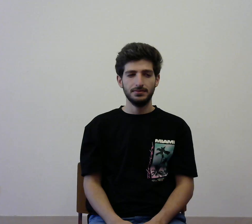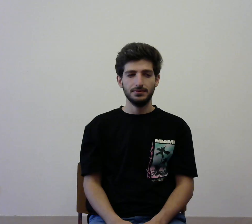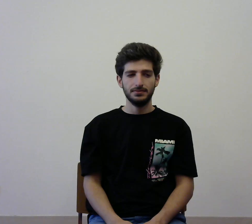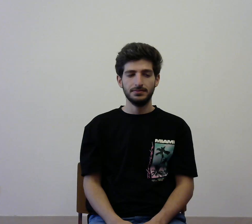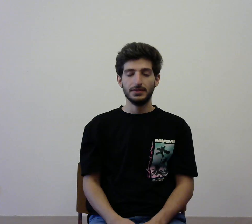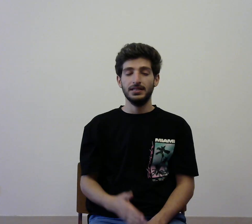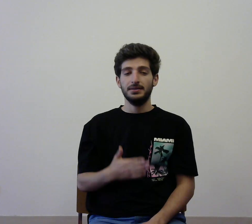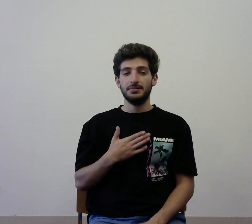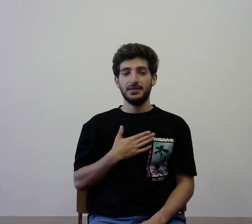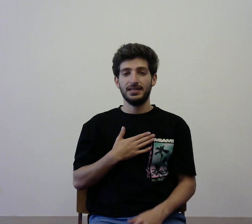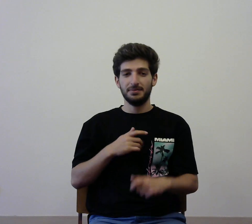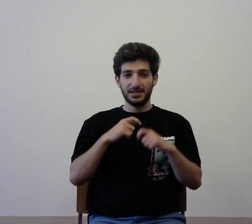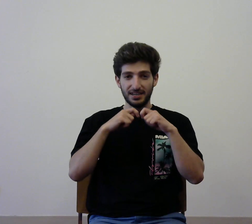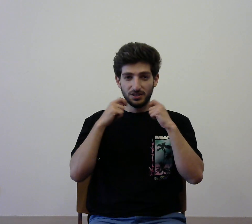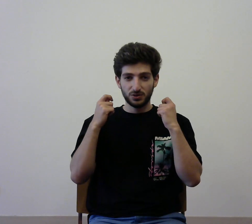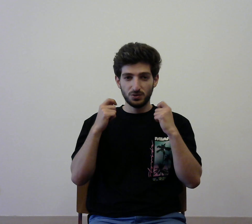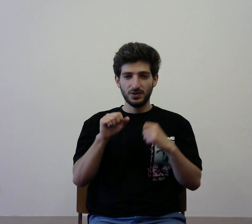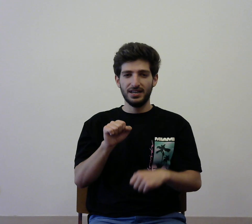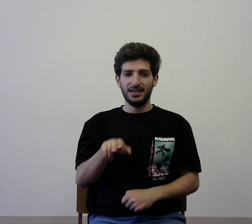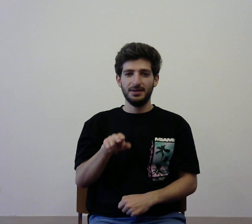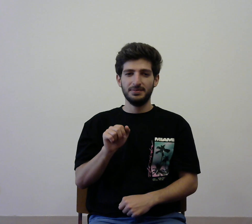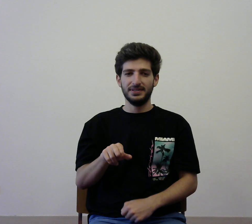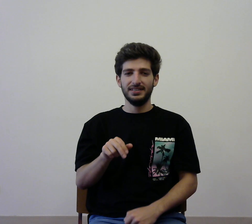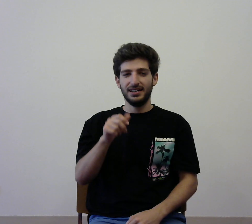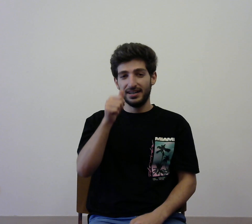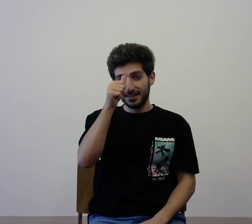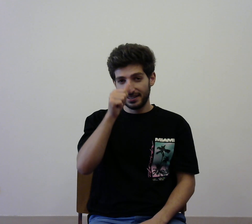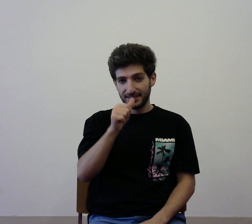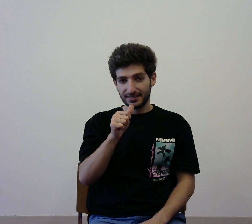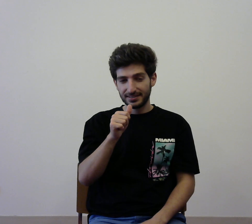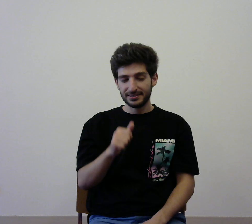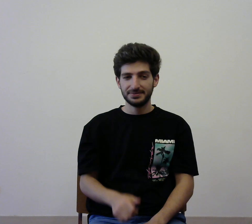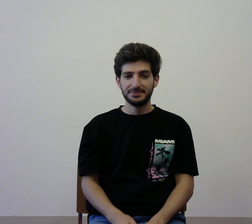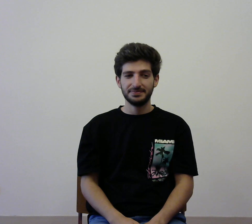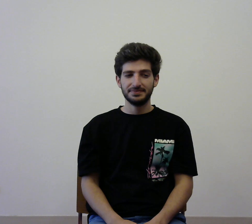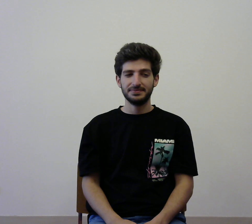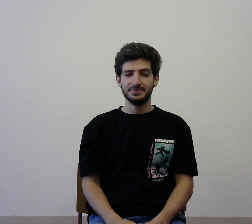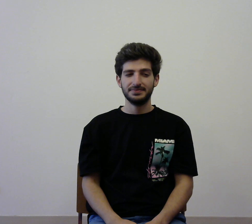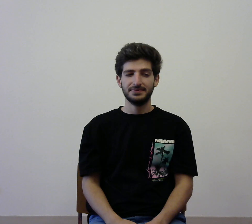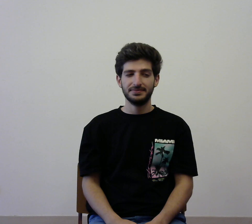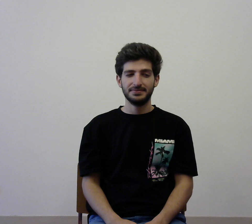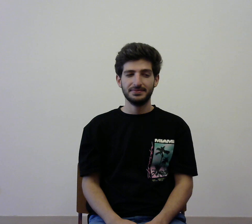Mənim ad günüm aprel ayındadır